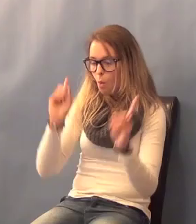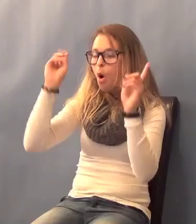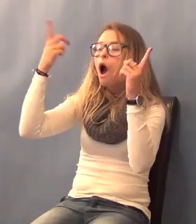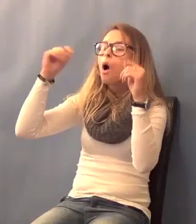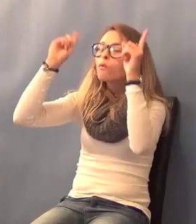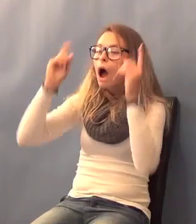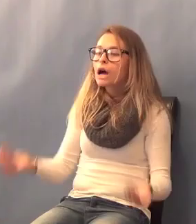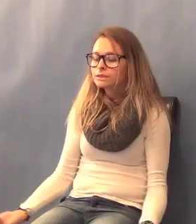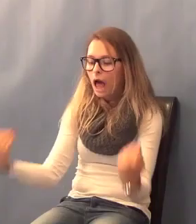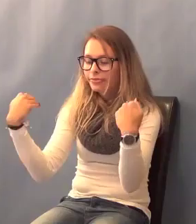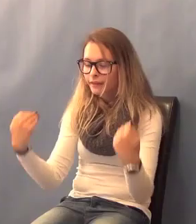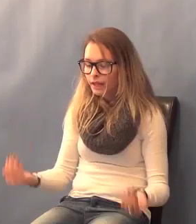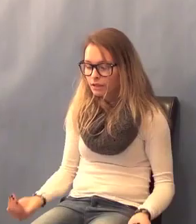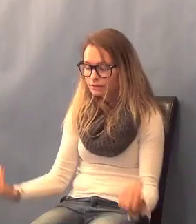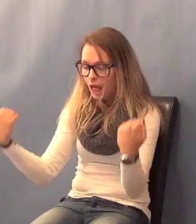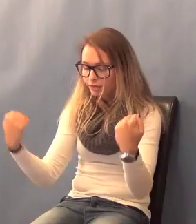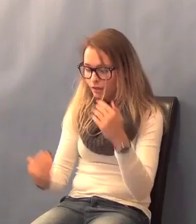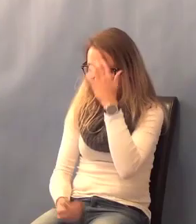Uwaga, sanki.